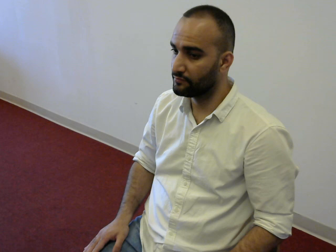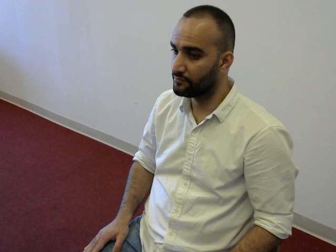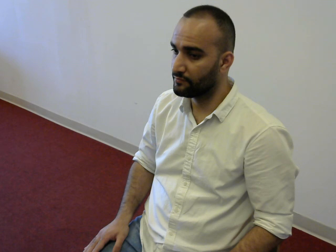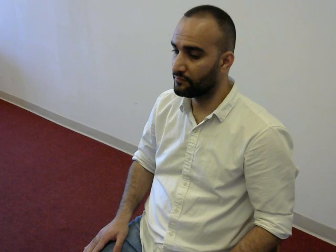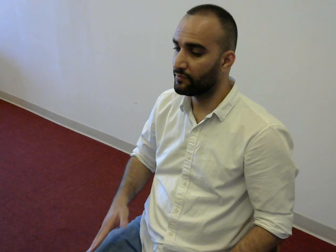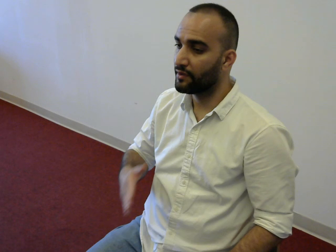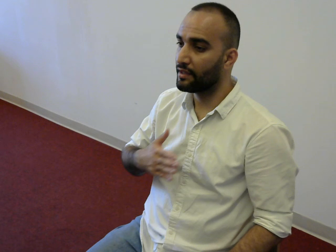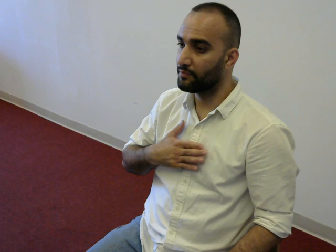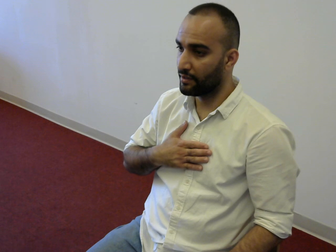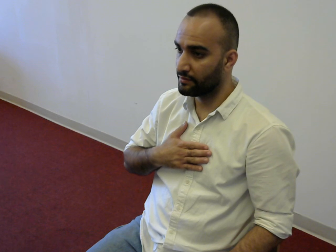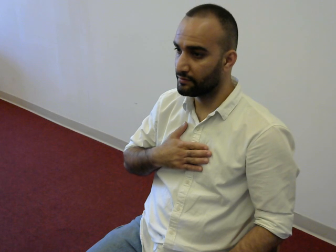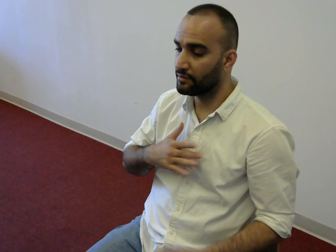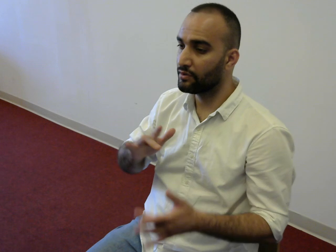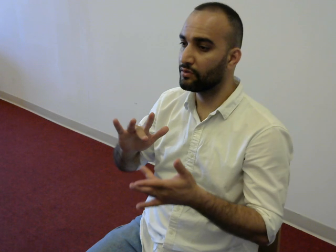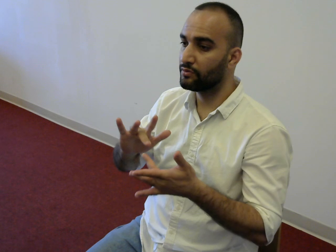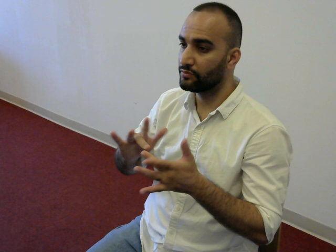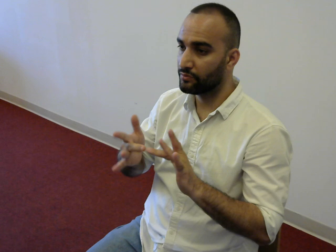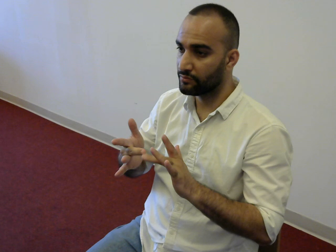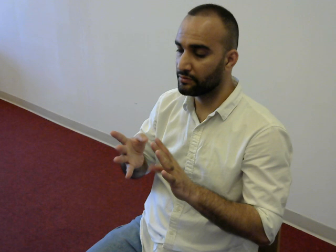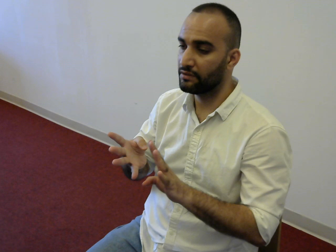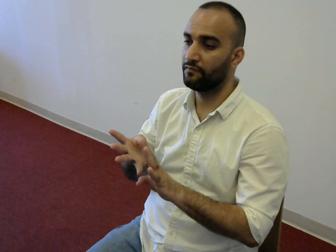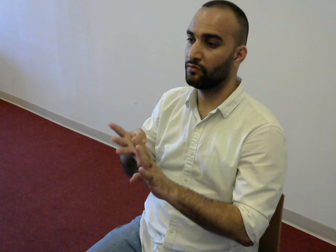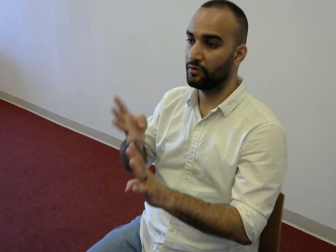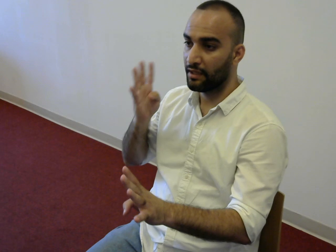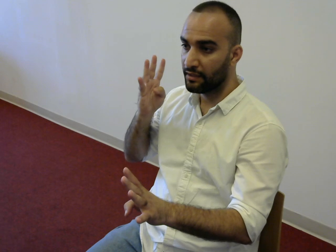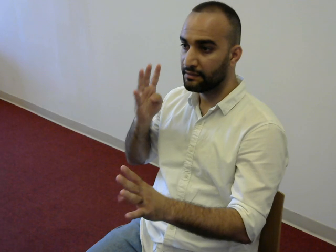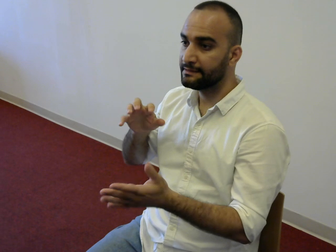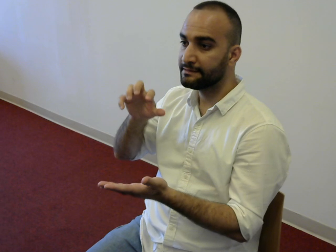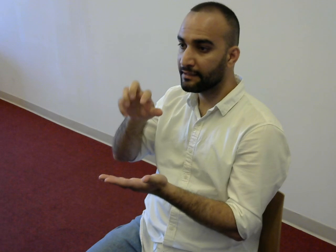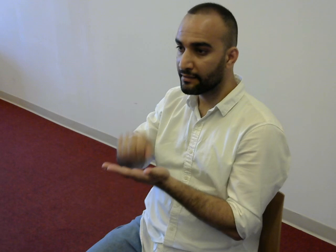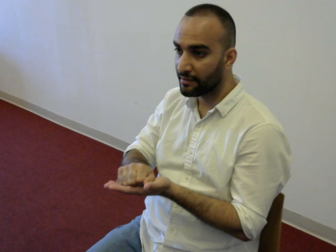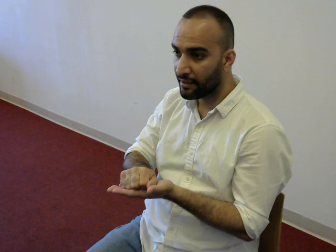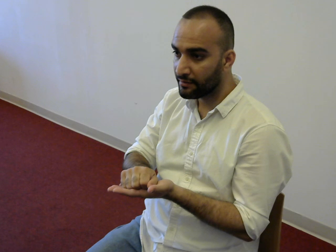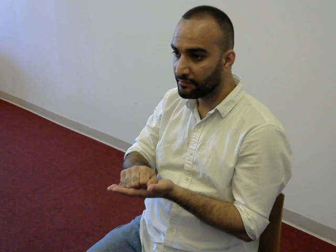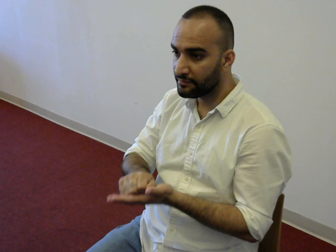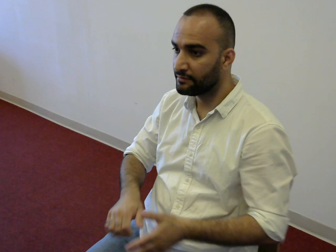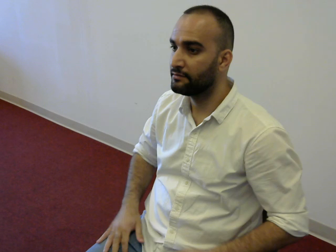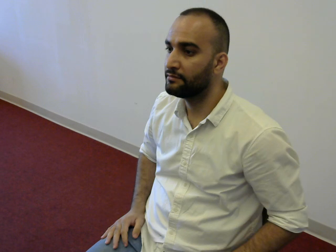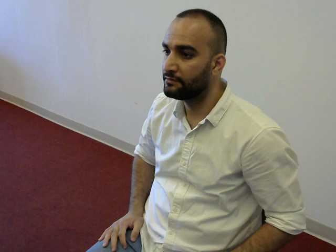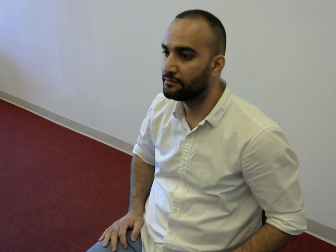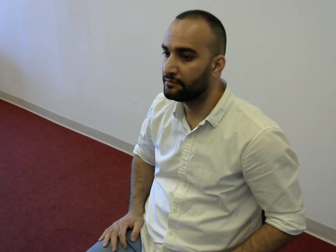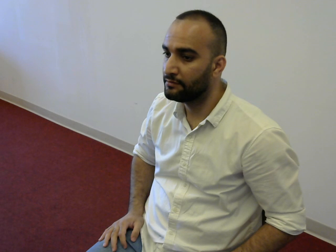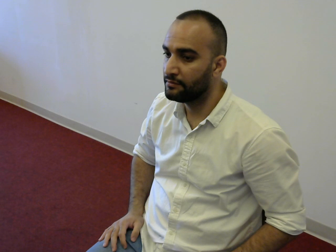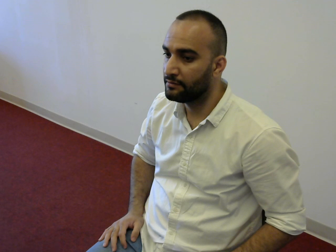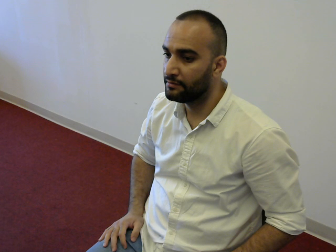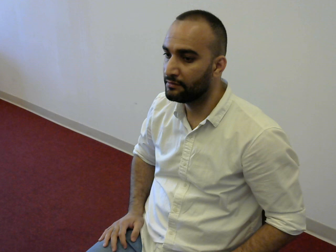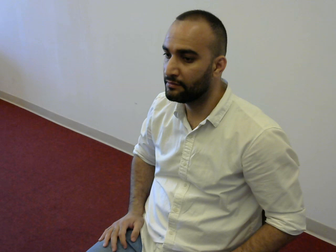Mən onlayn növbə götürmüşəm